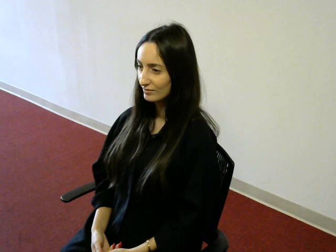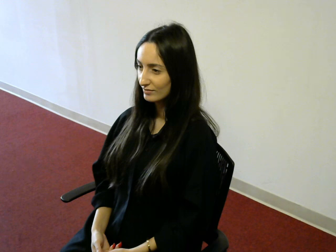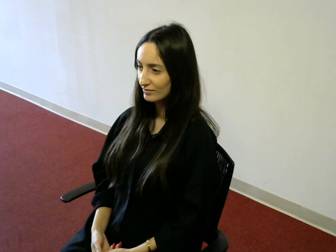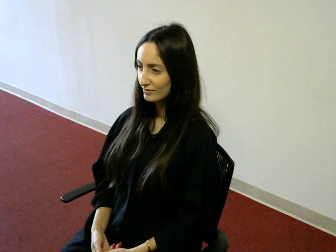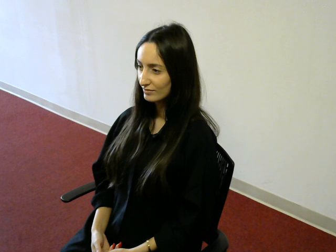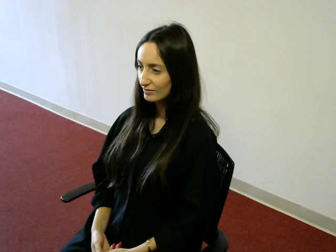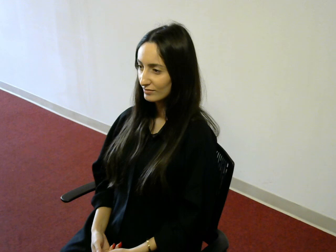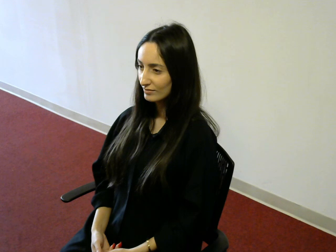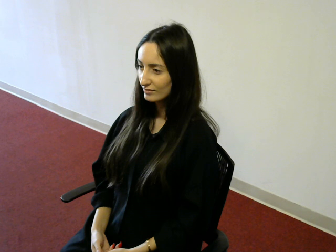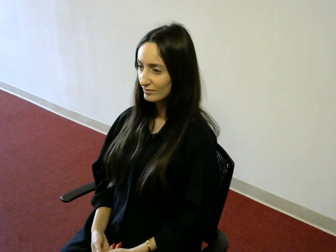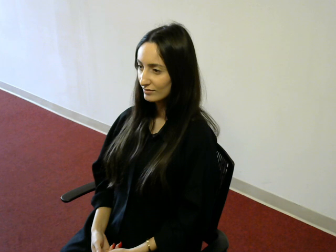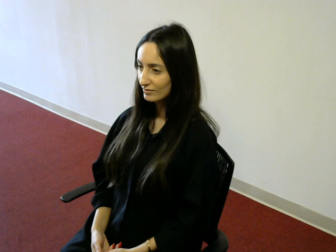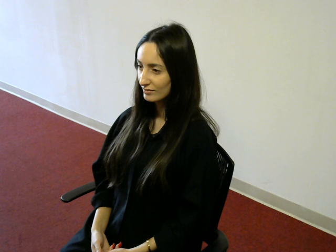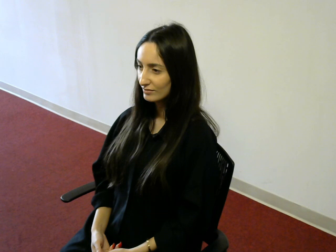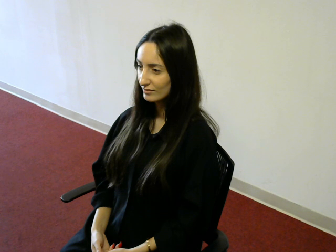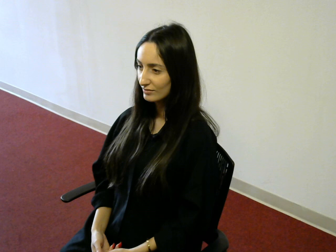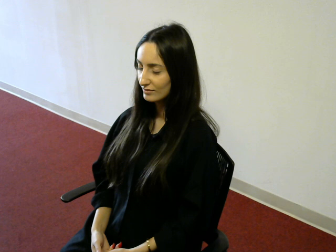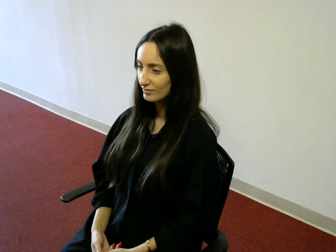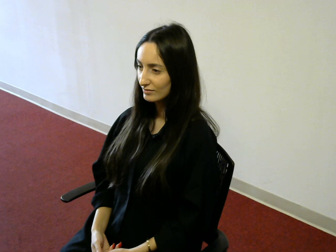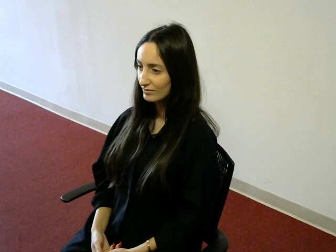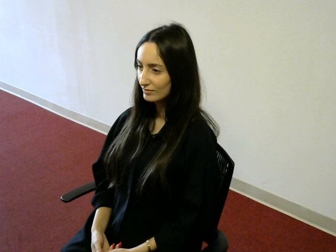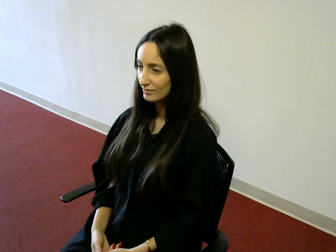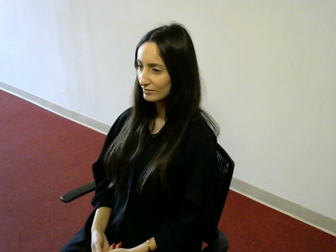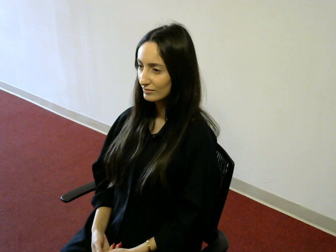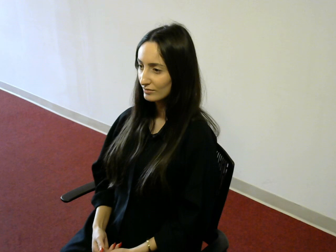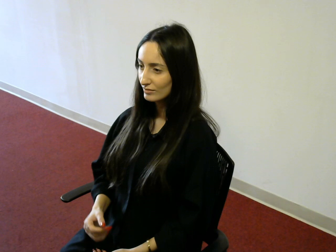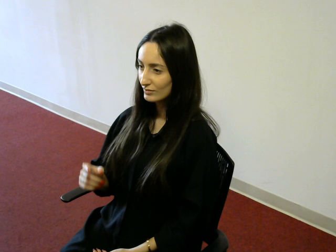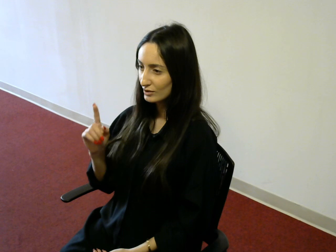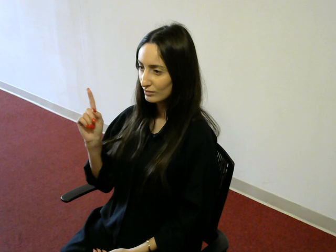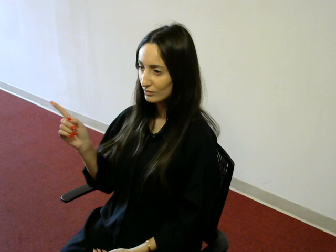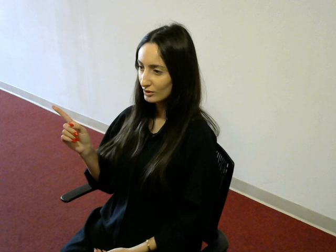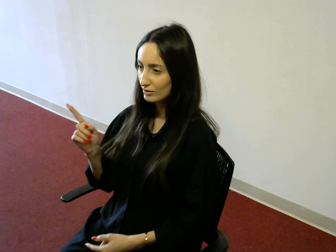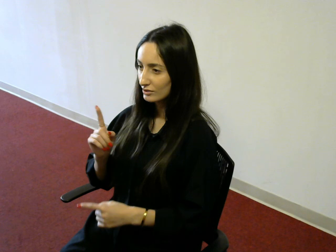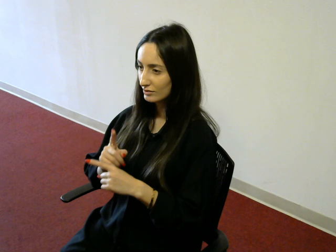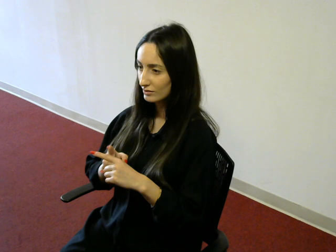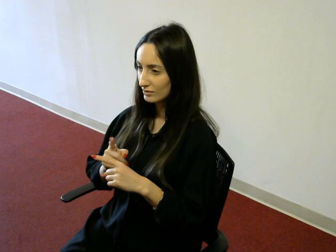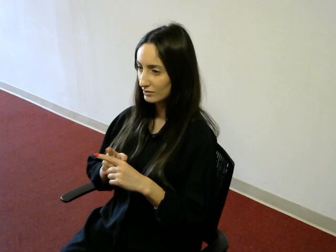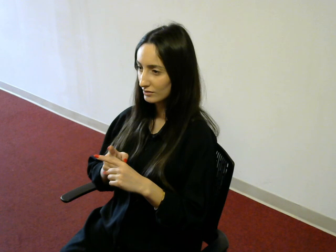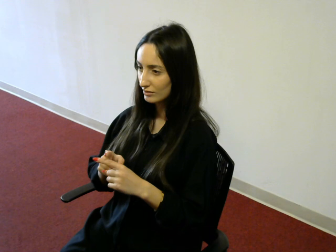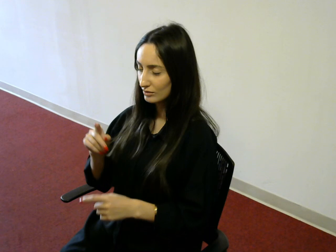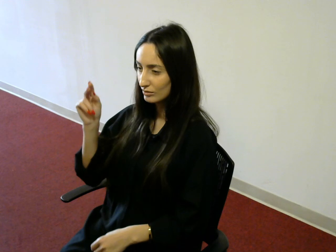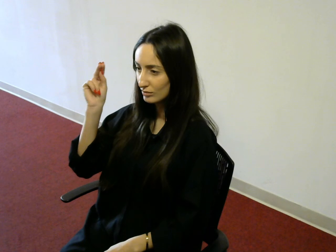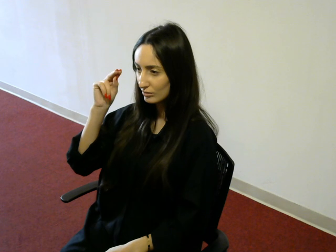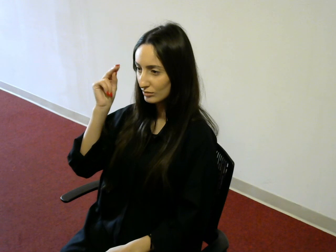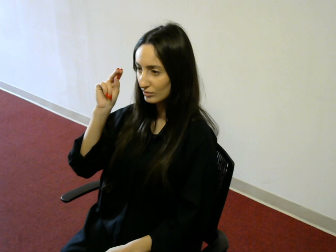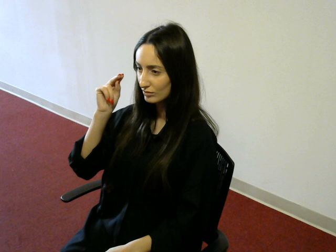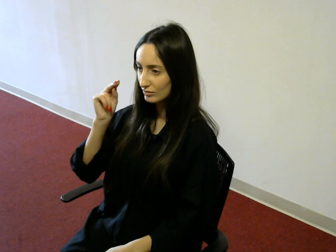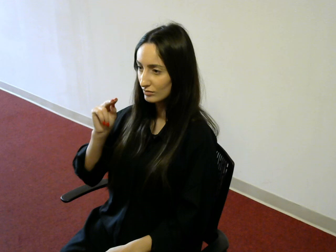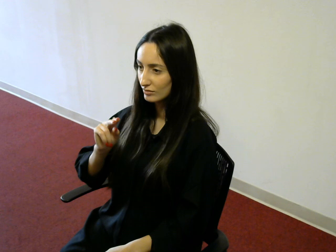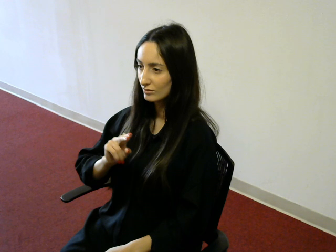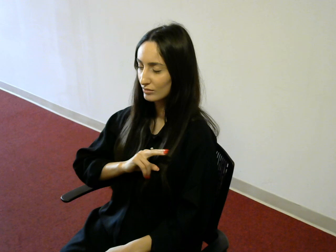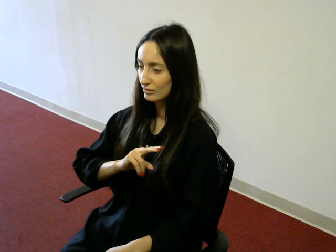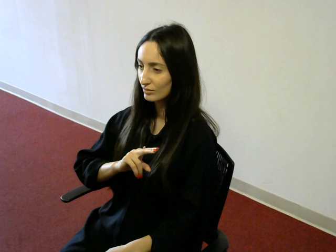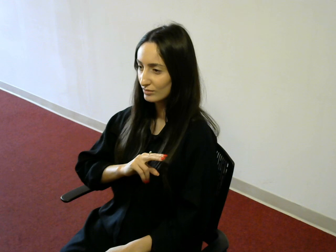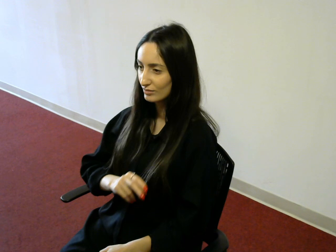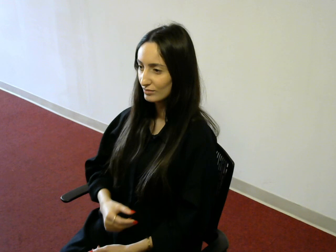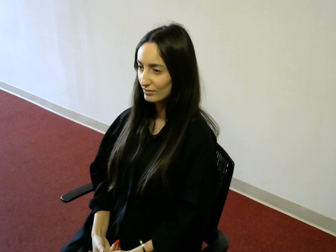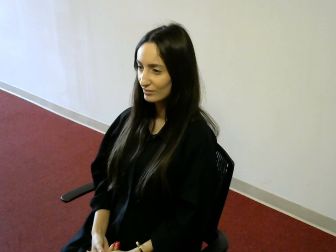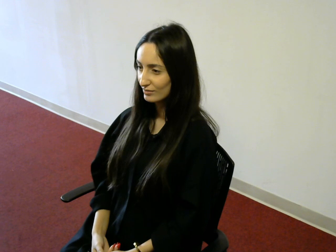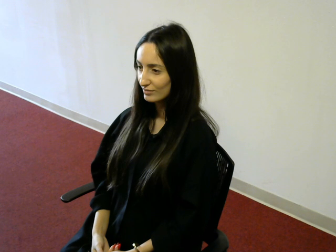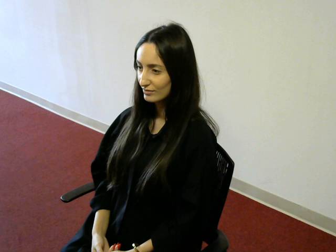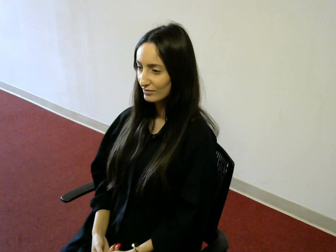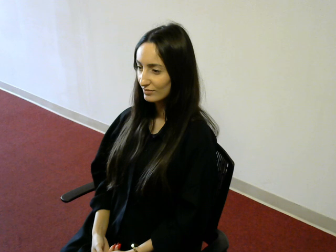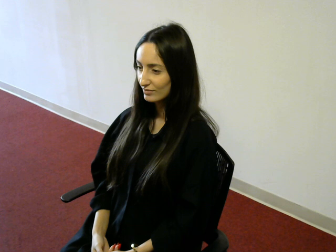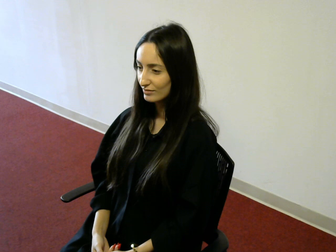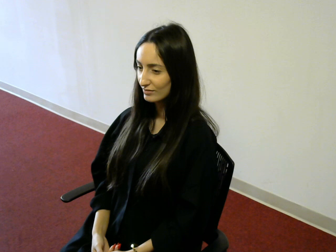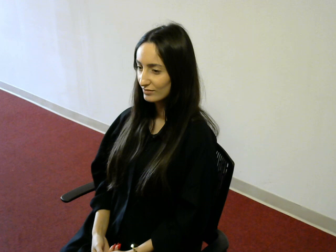O riyazi dərsləri sevir